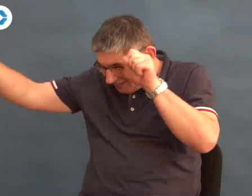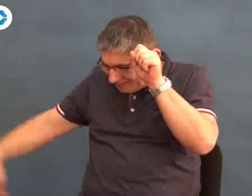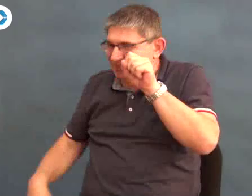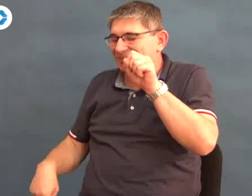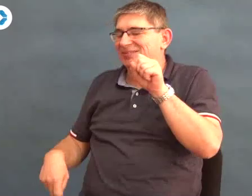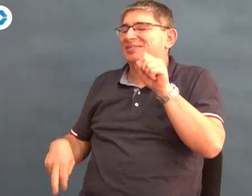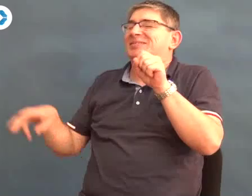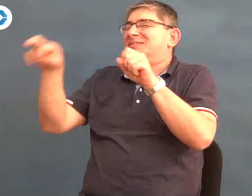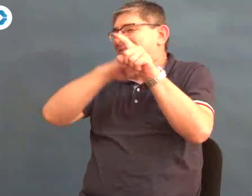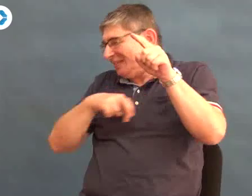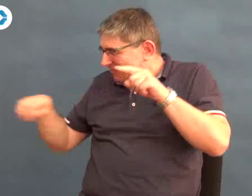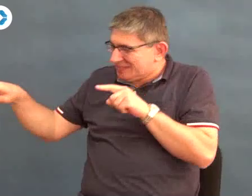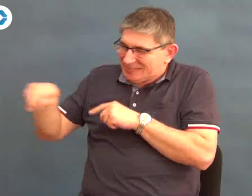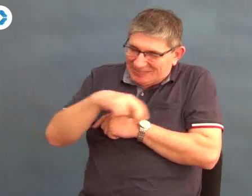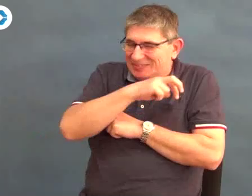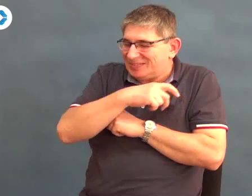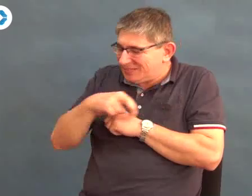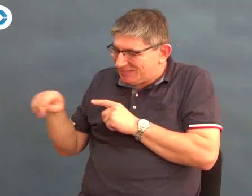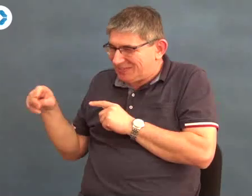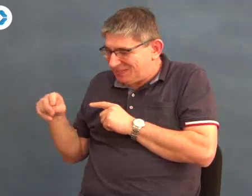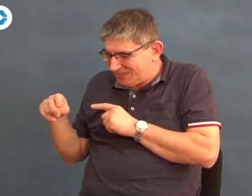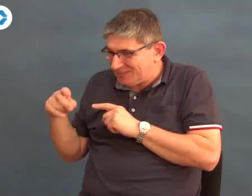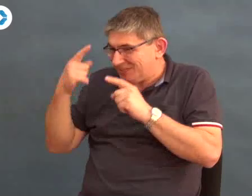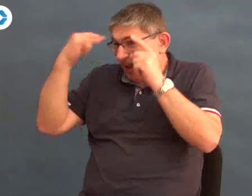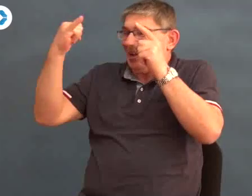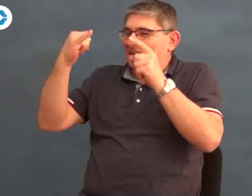Kot chodzi tam i z powrotem, aż wpada na pomysł.